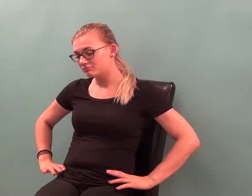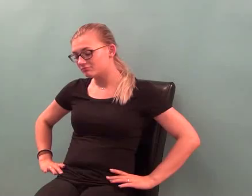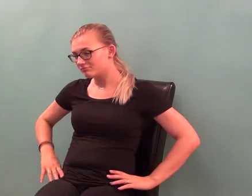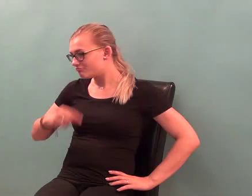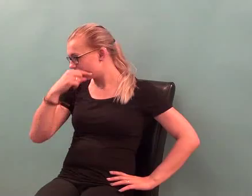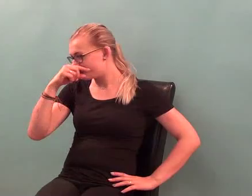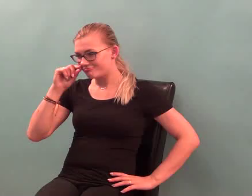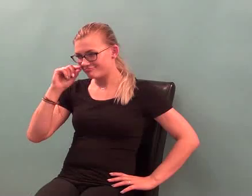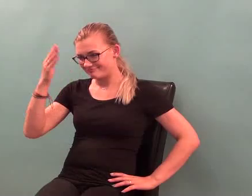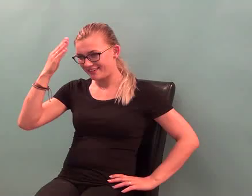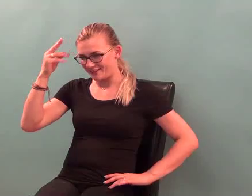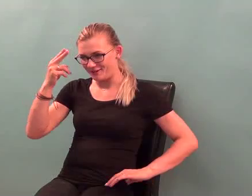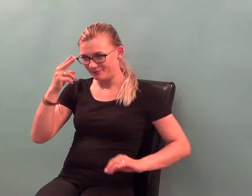Z wąsami, wiesz, taki komunistyczny.